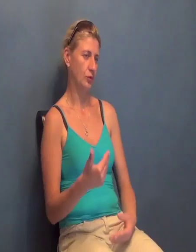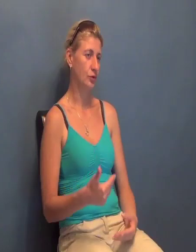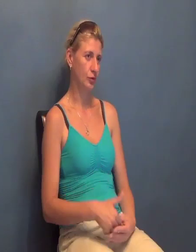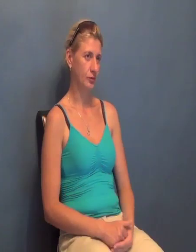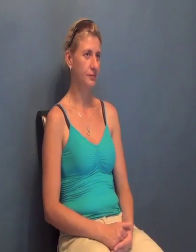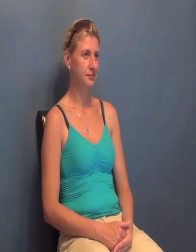Może.